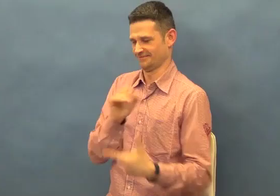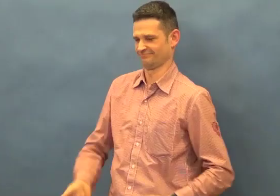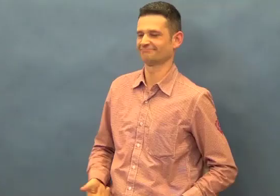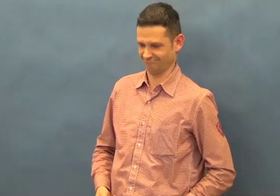Tak.